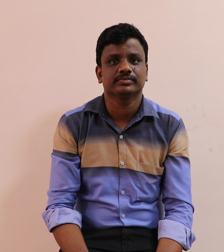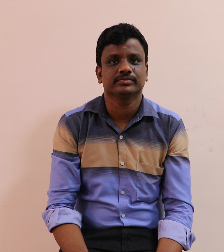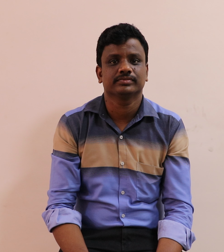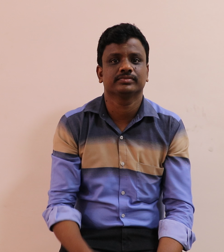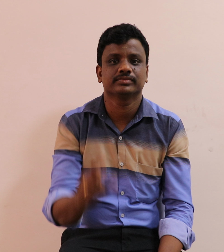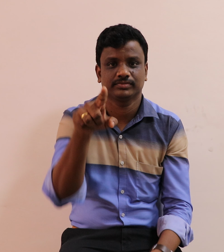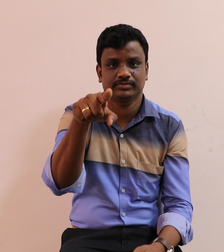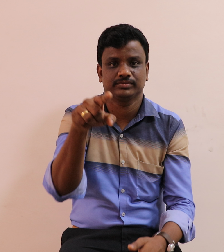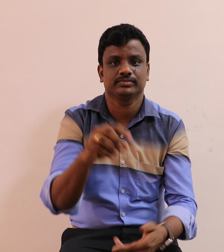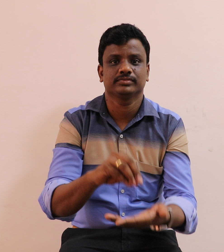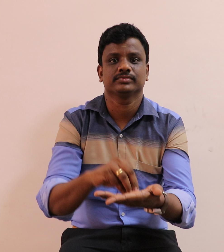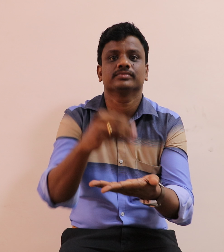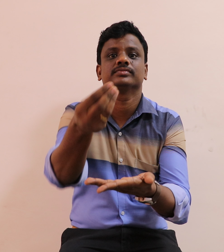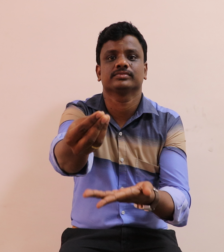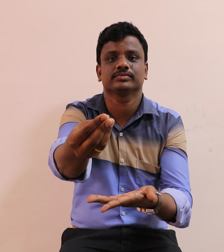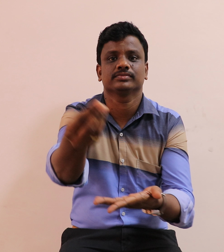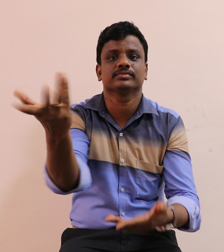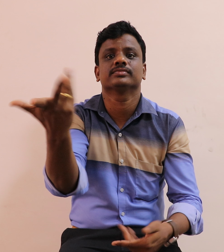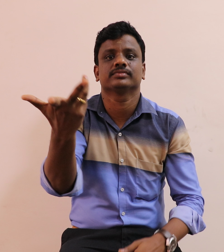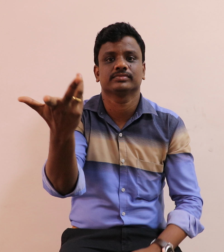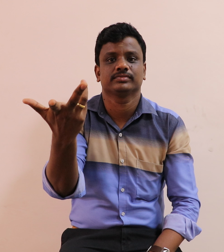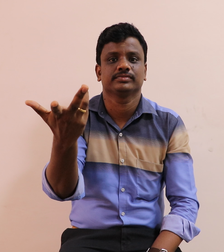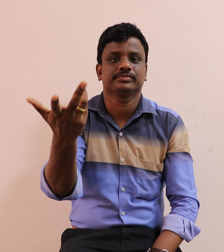what you want